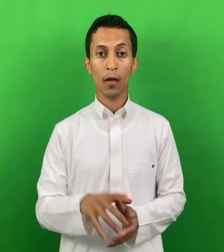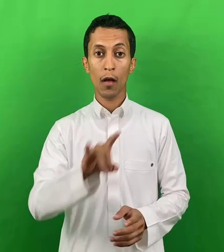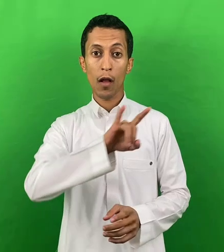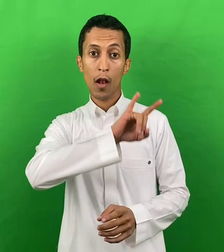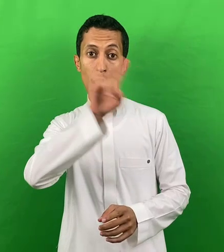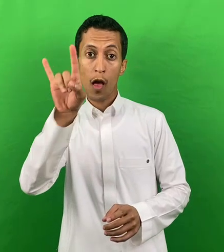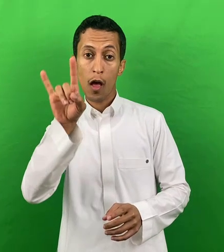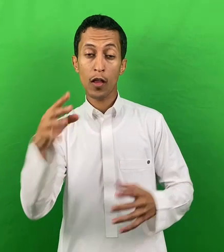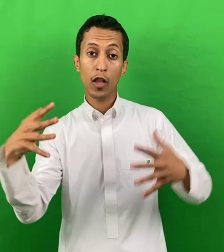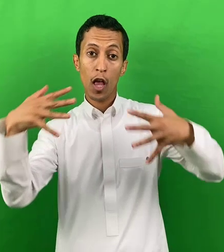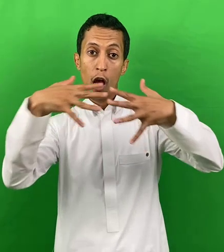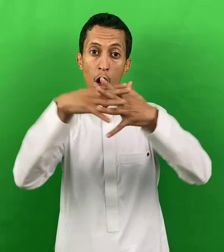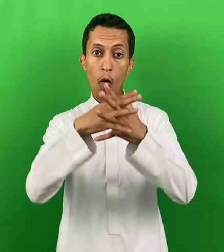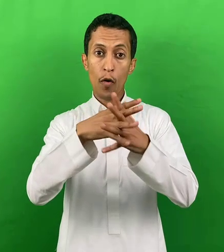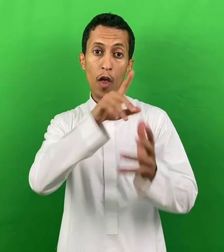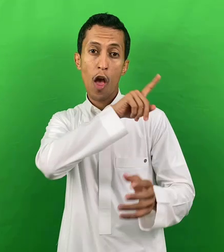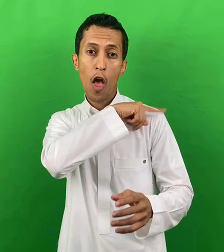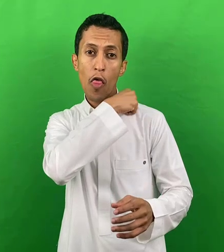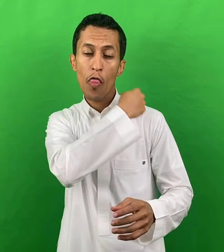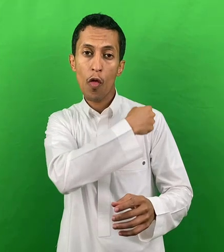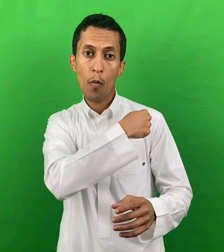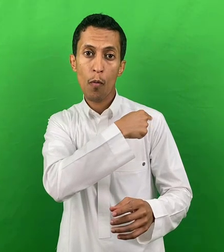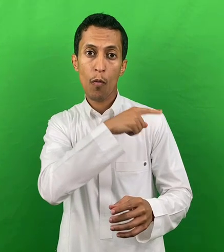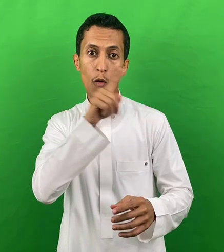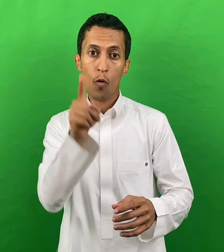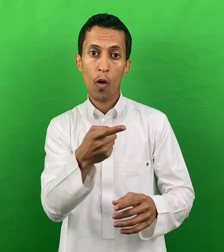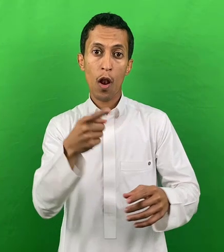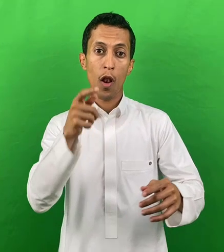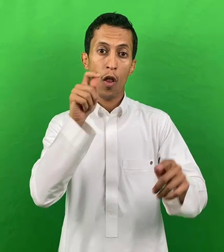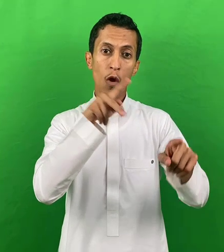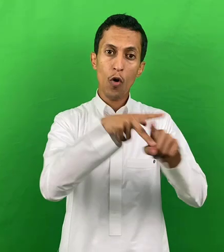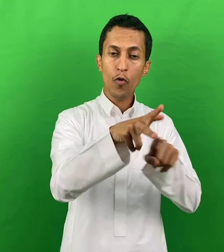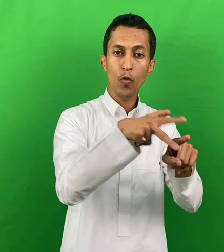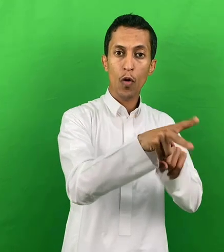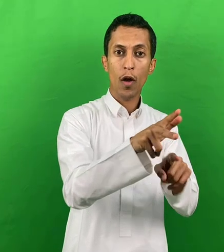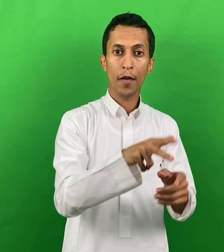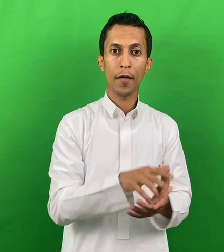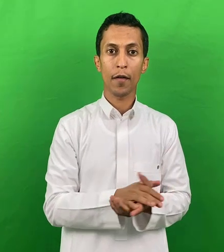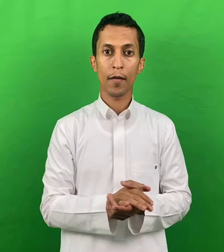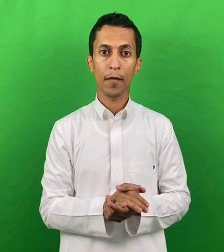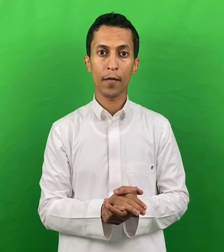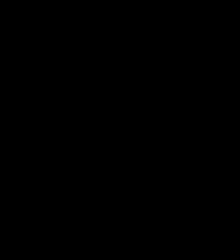لا تعاونوا على الإثم والعدوان